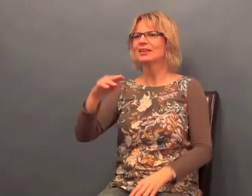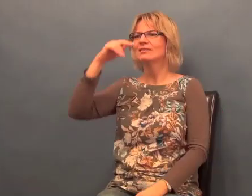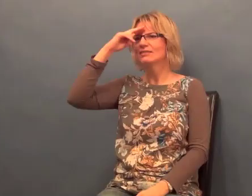Dobrze.